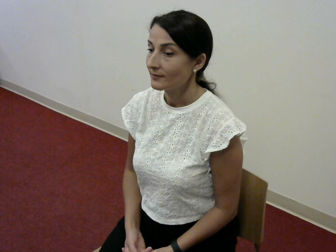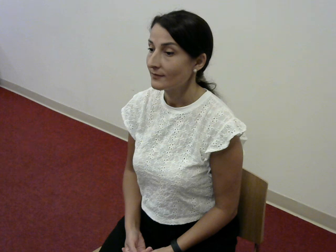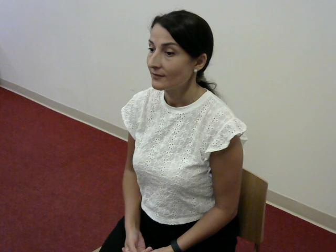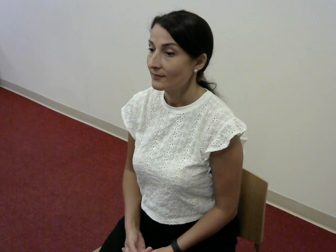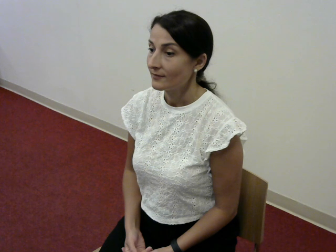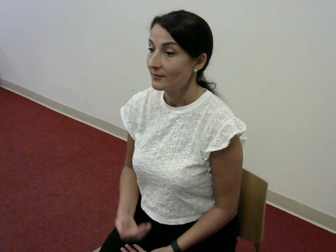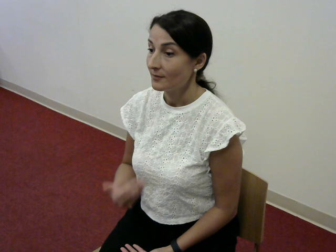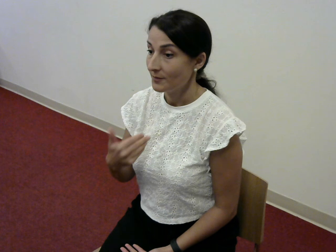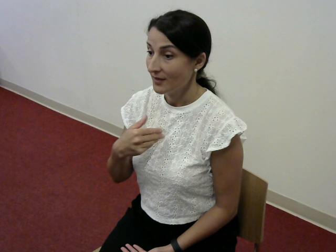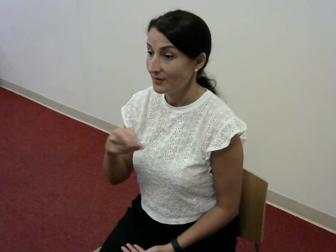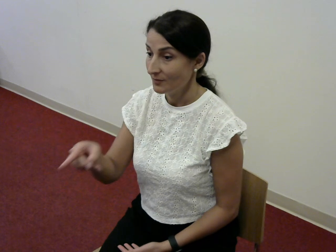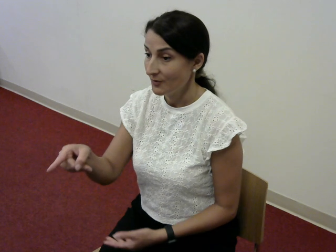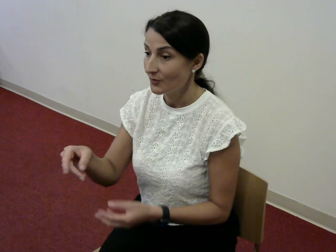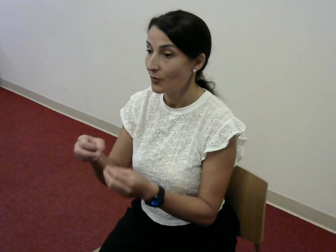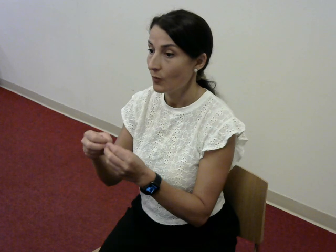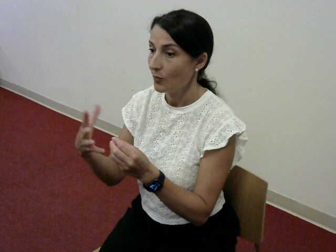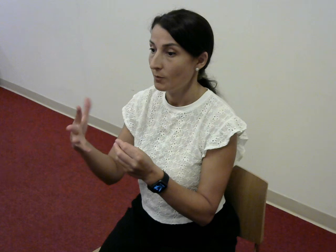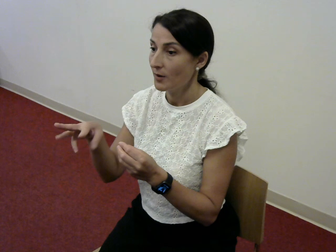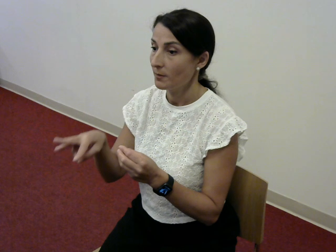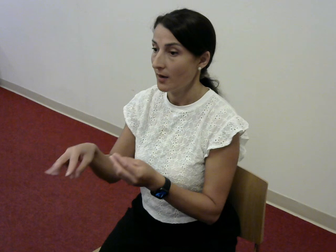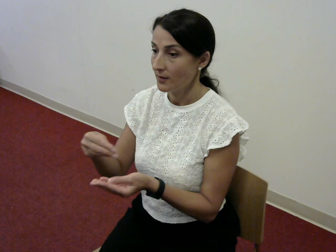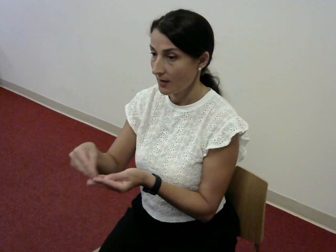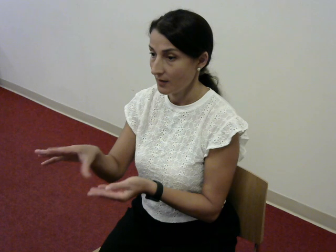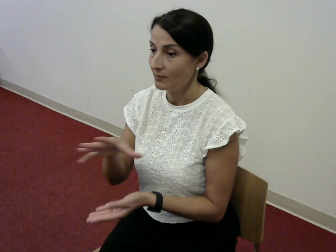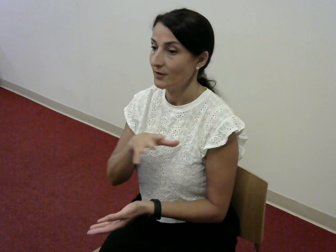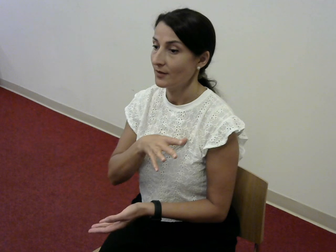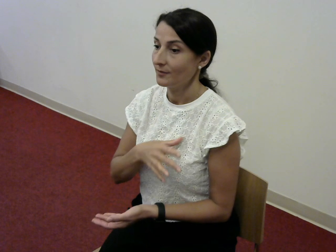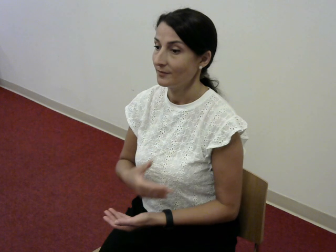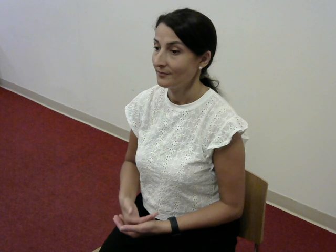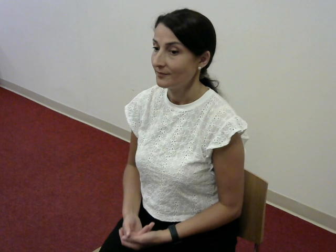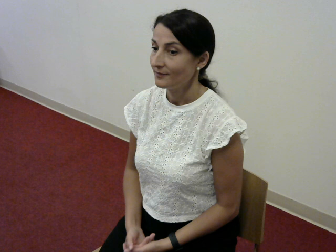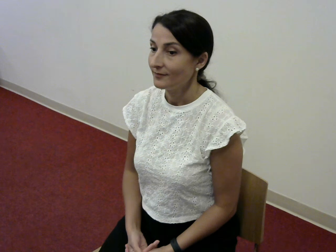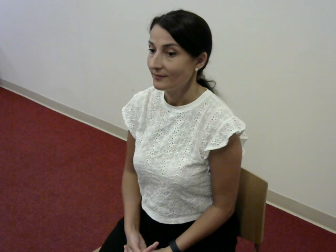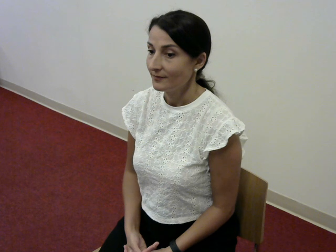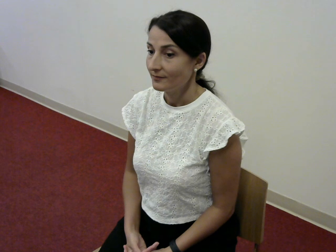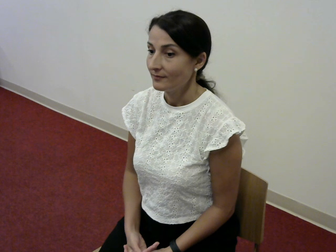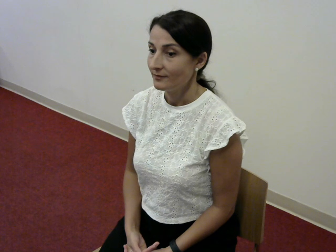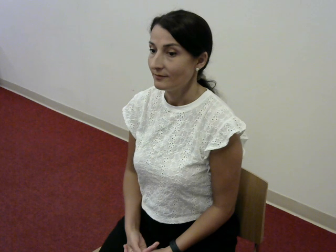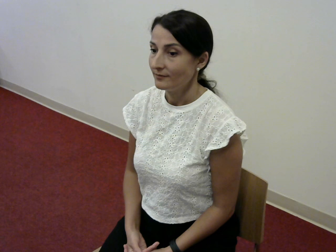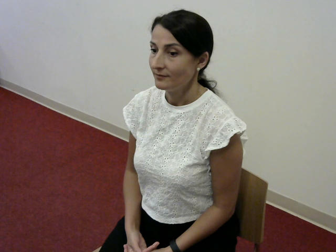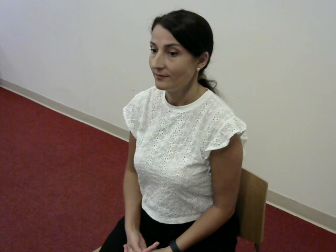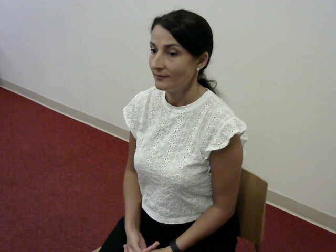Mən bunu 15 manata almışam